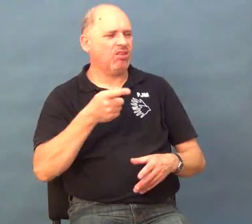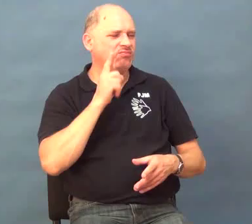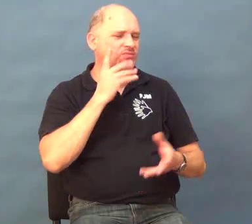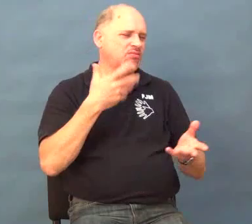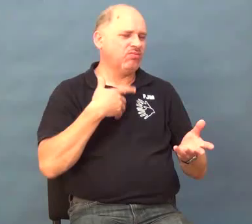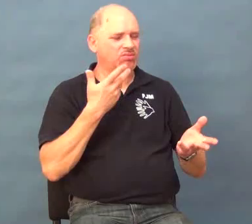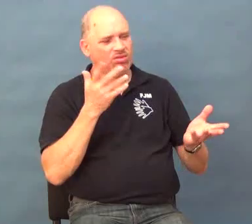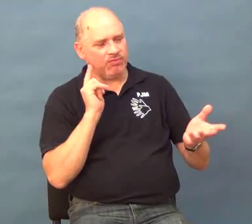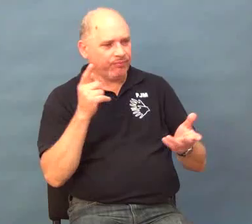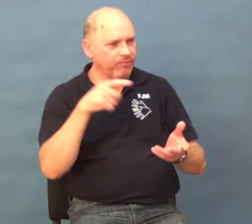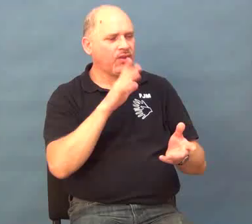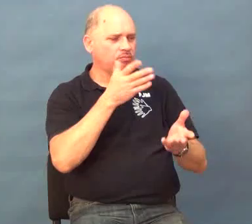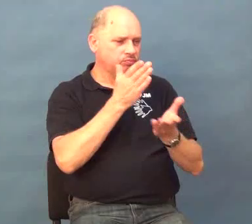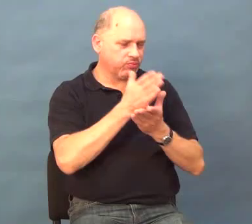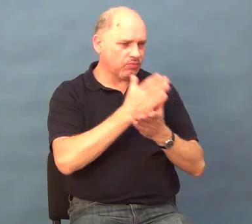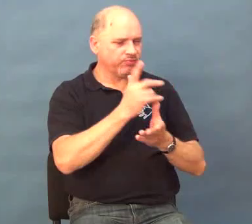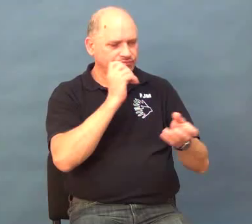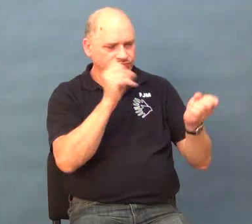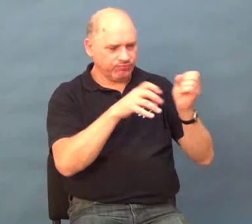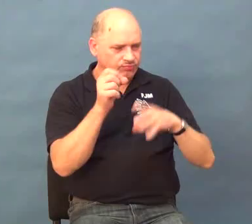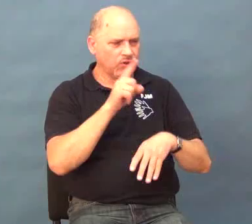Chłopcy pomagają mu, zbierają gruszki do kosza.